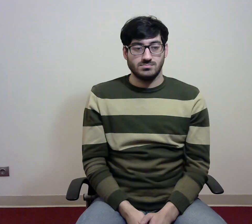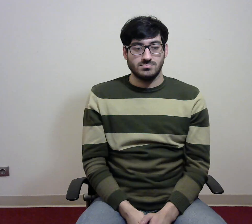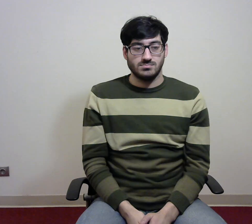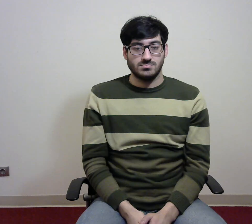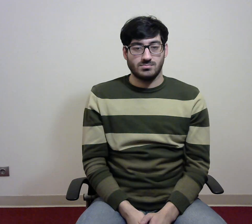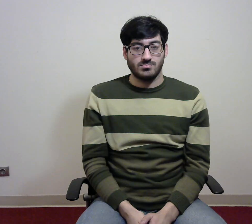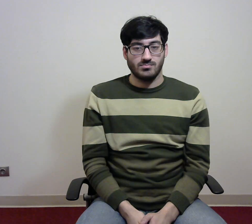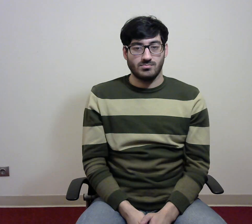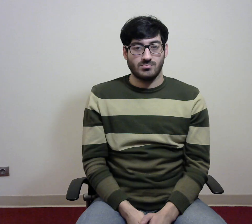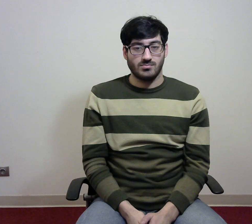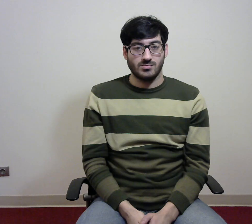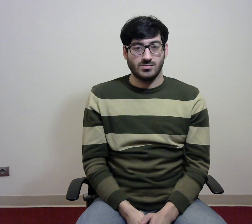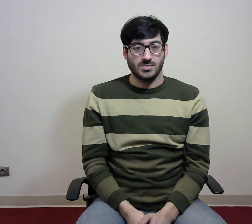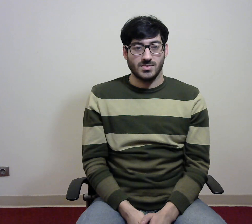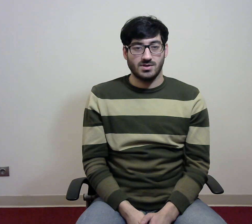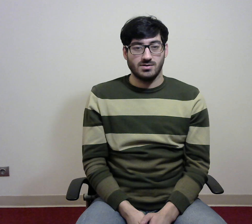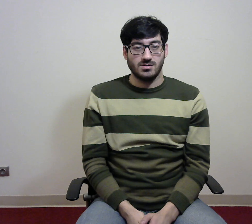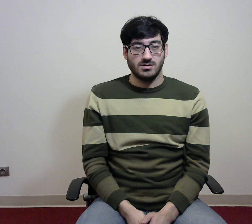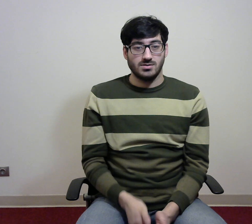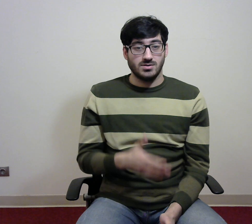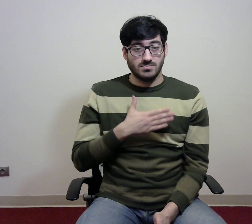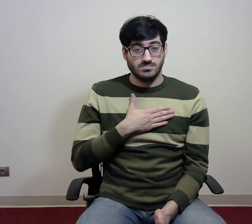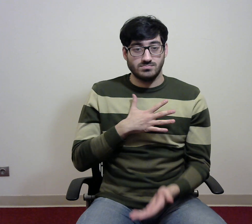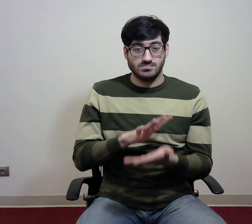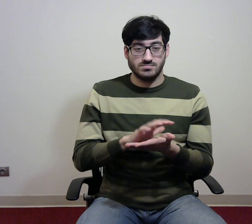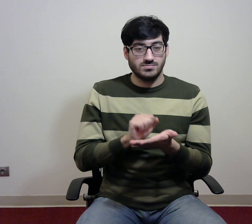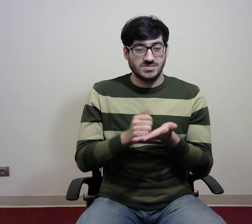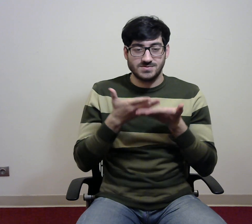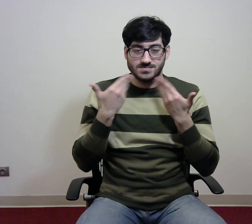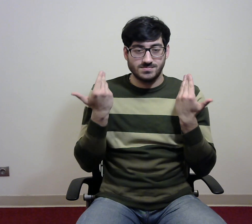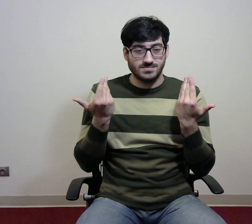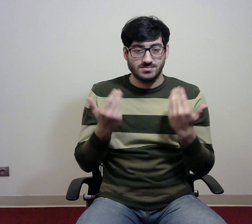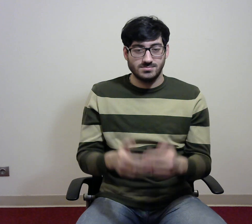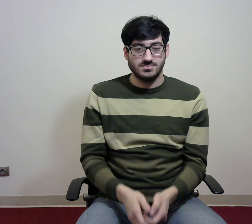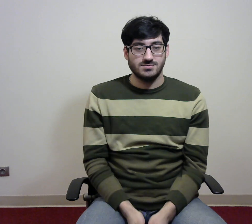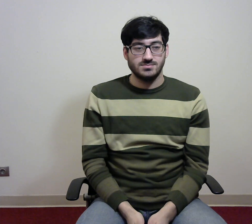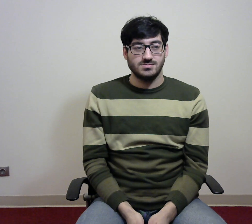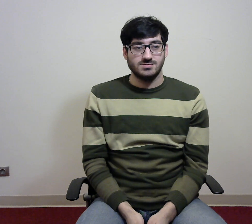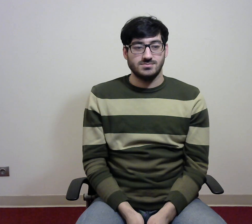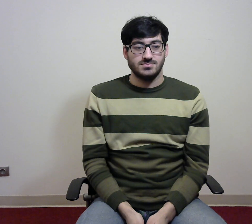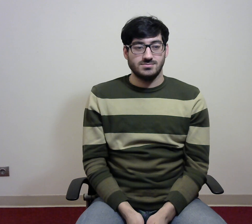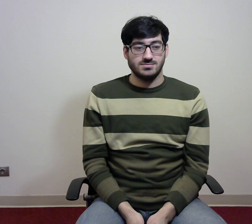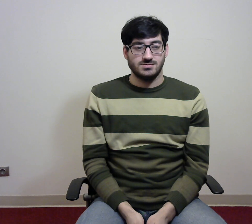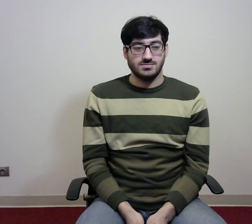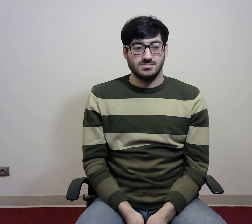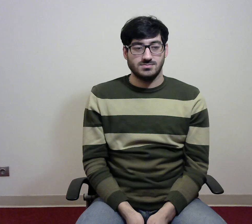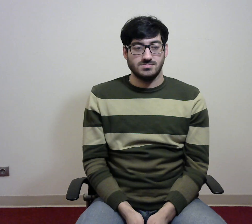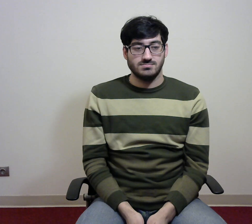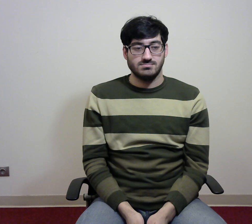Mənim ləqəbim yoxdur